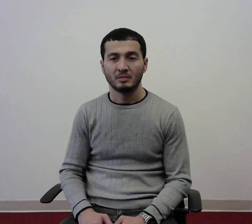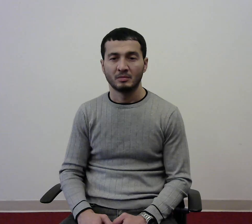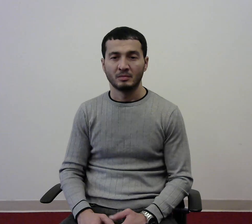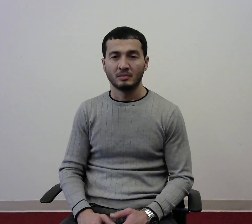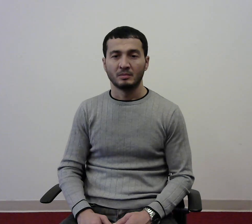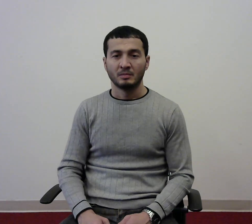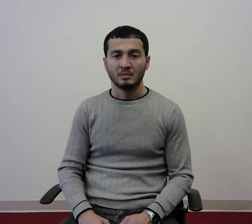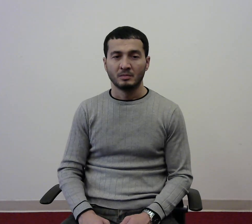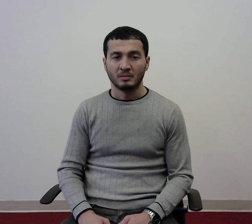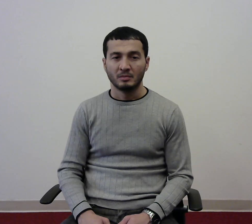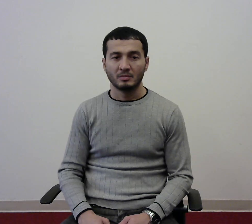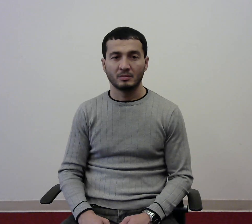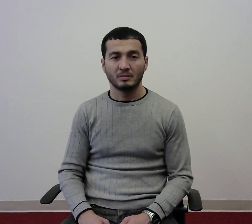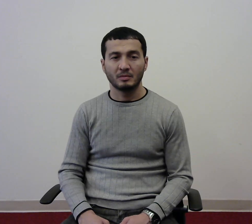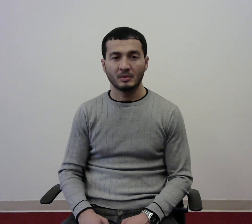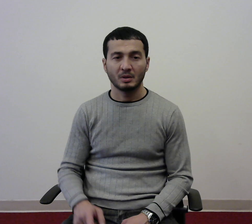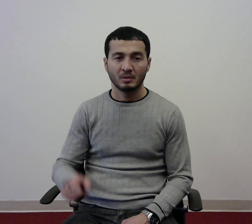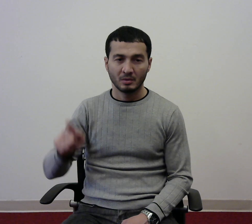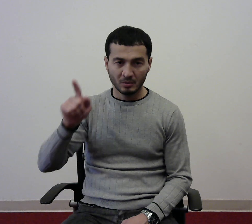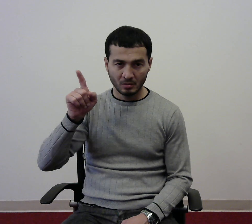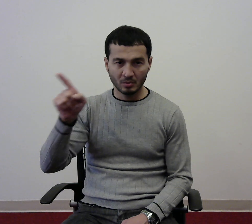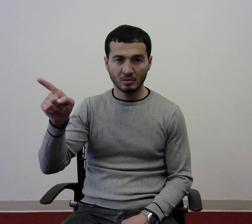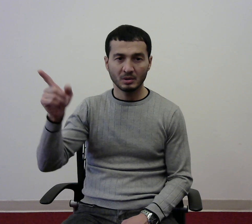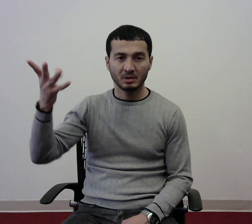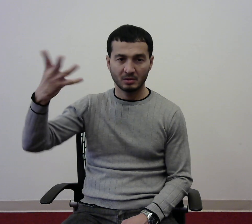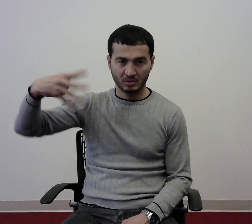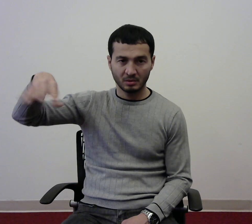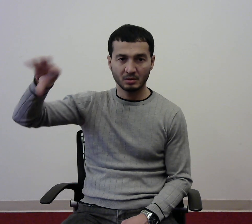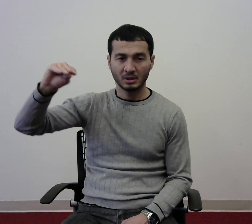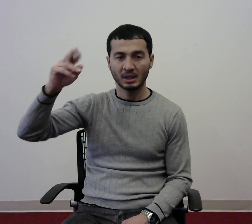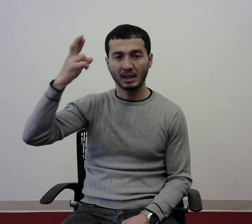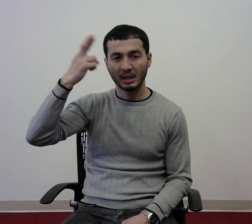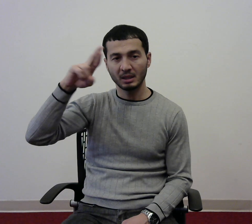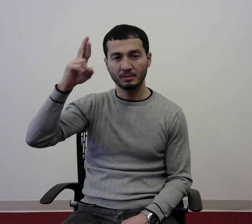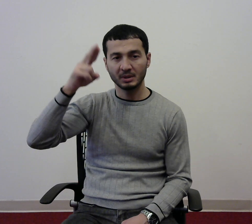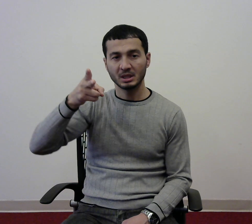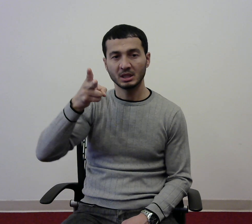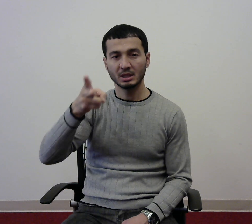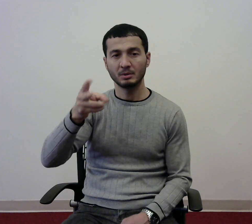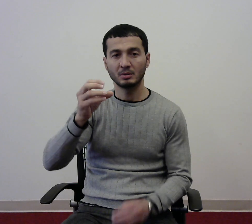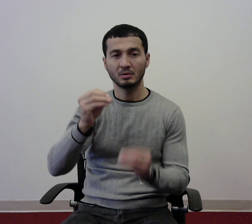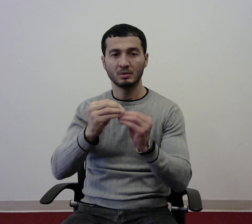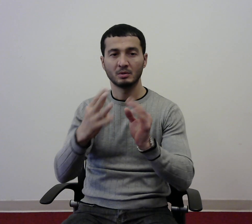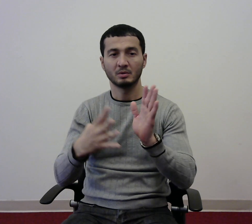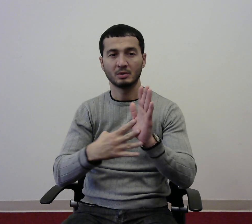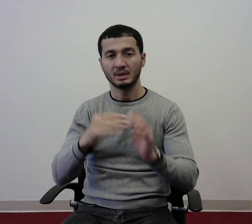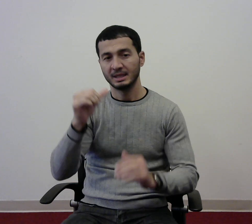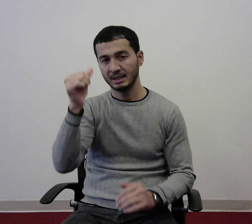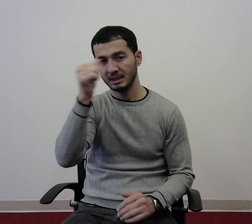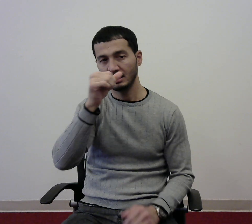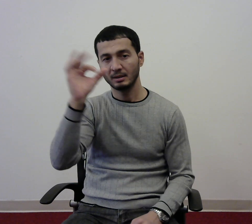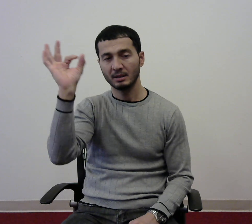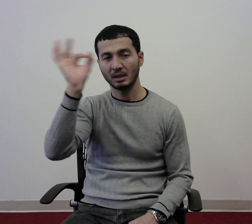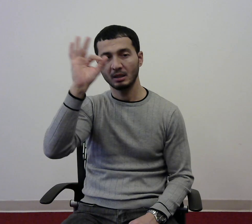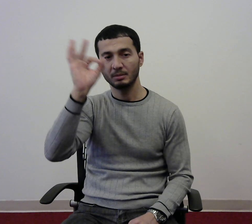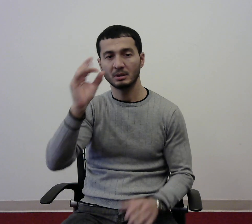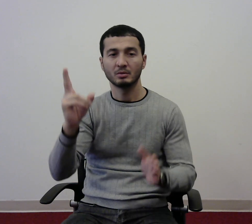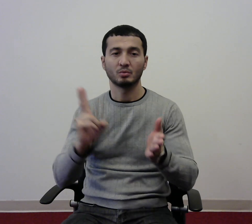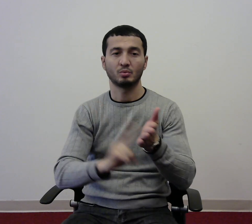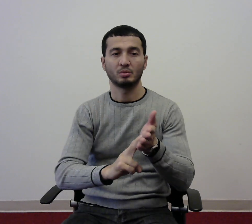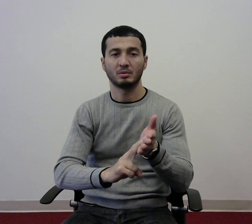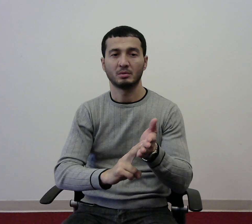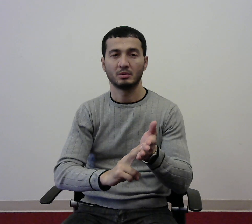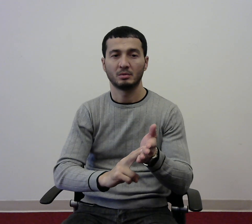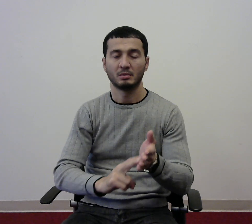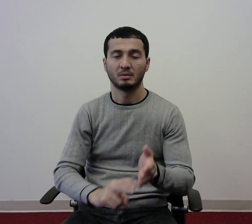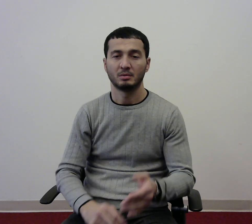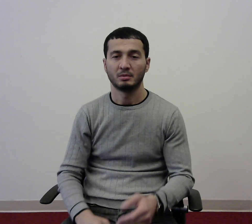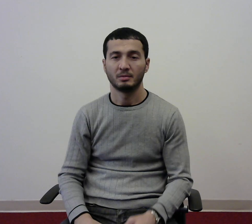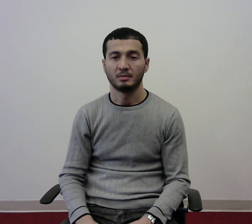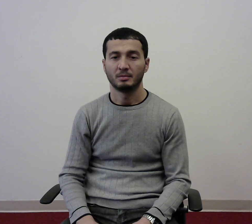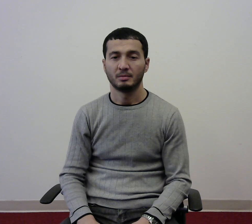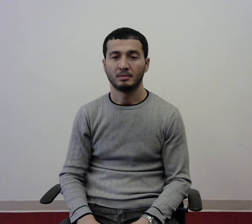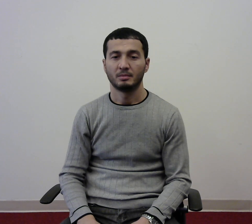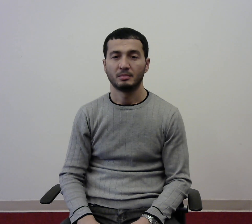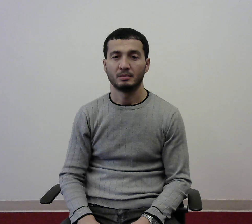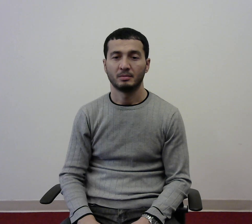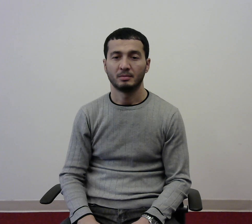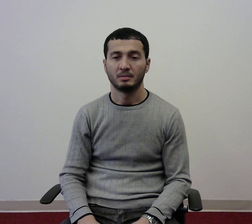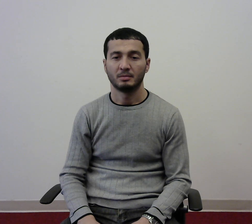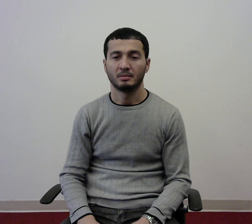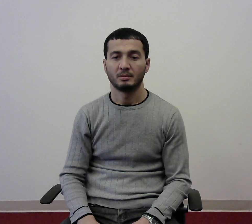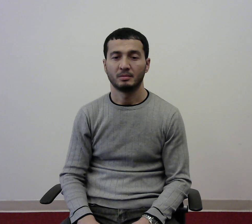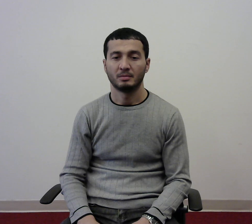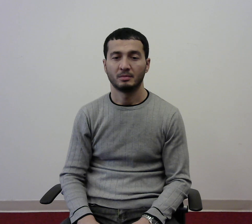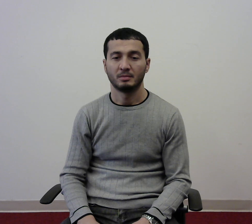Onların əmisi 2019-cu ildə Almaniyaya köçüb